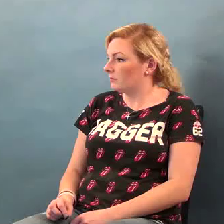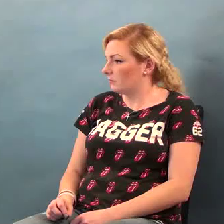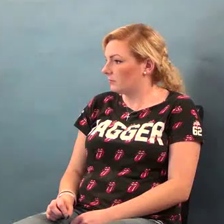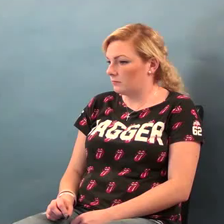Dobrze.